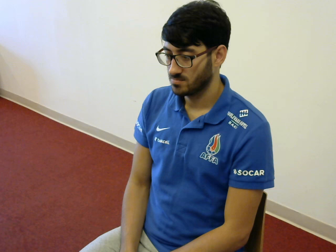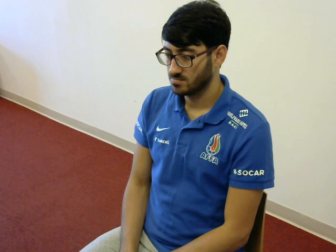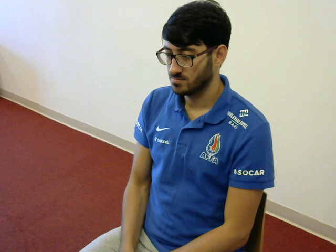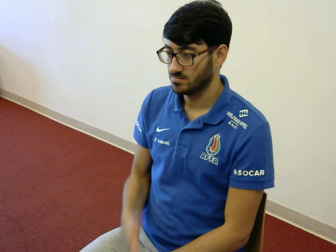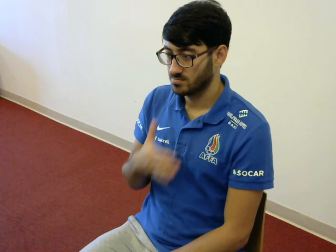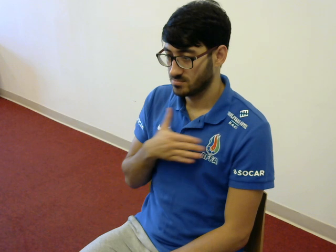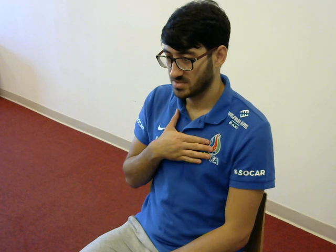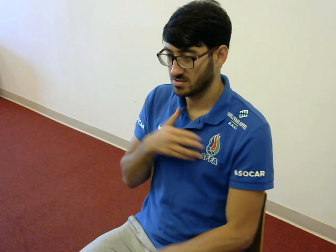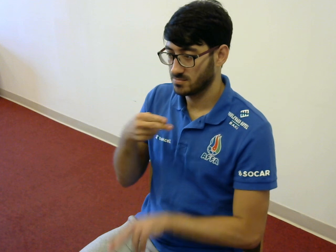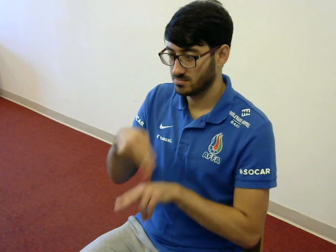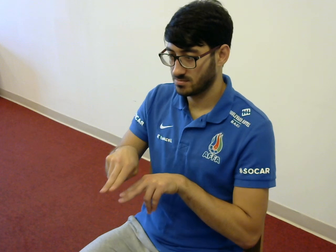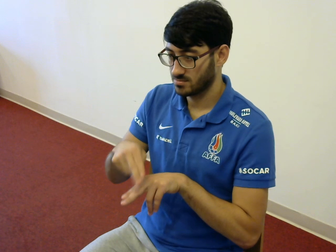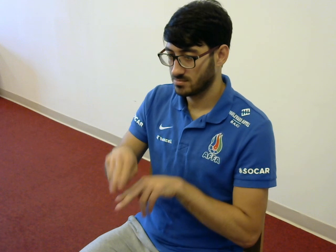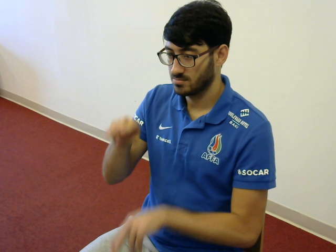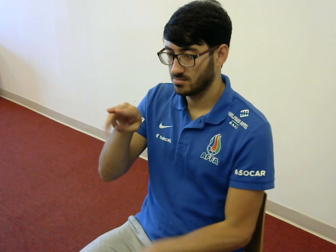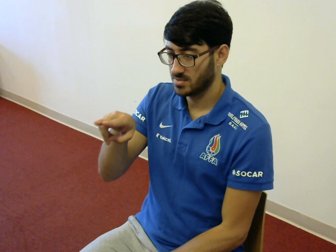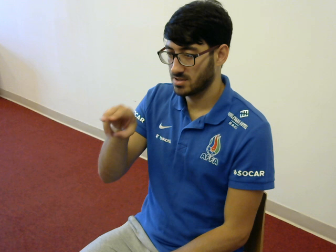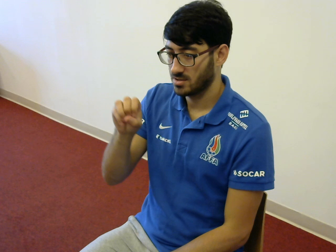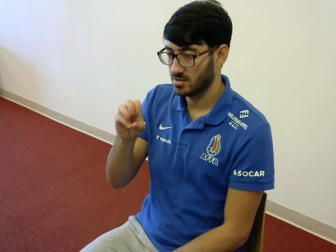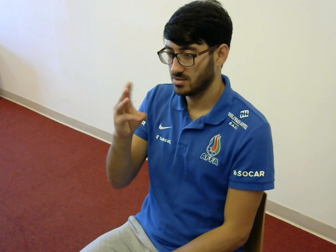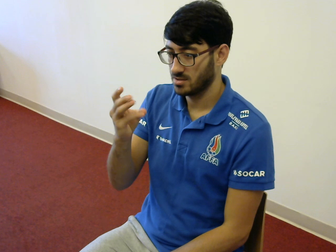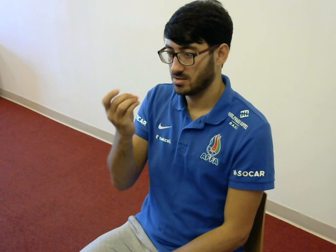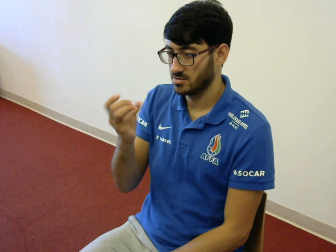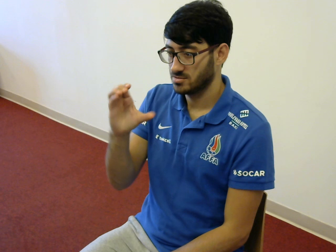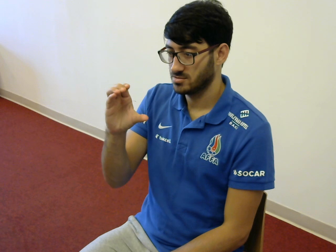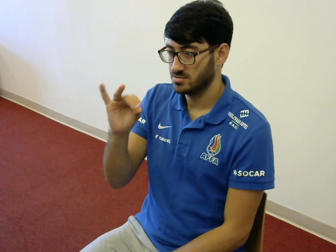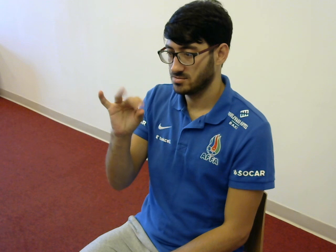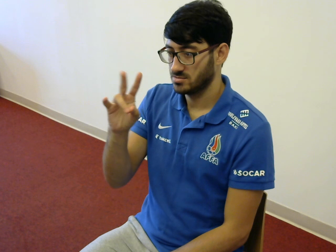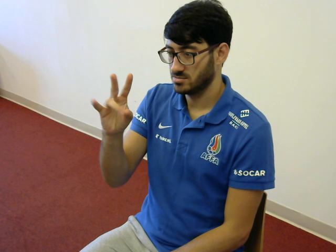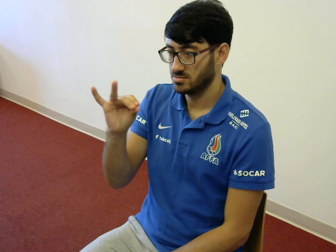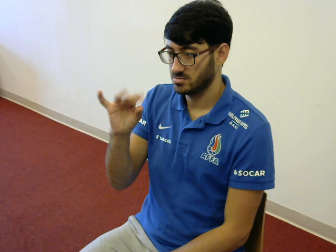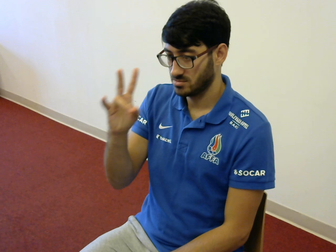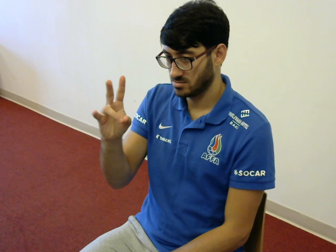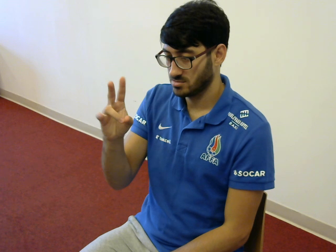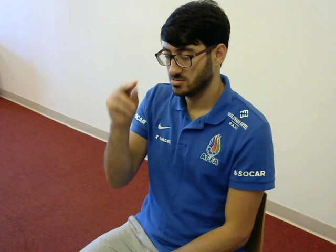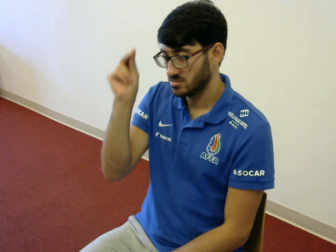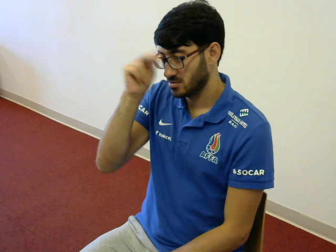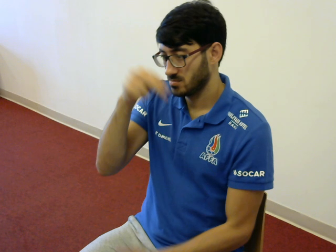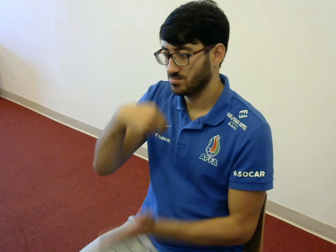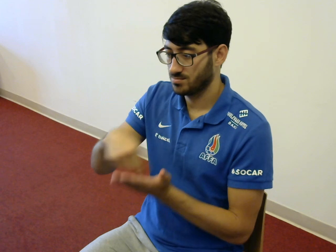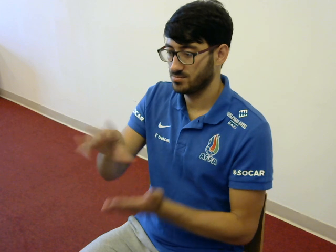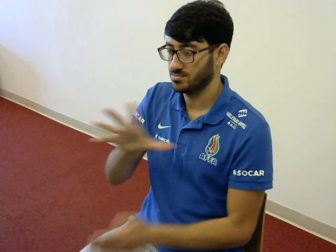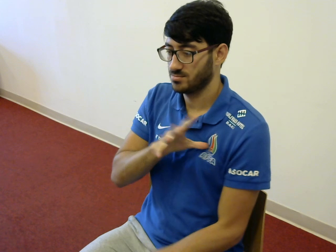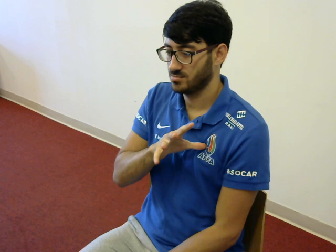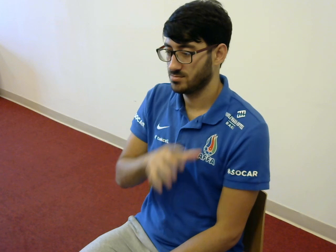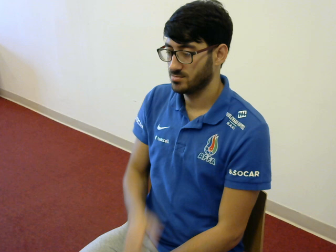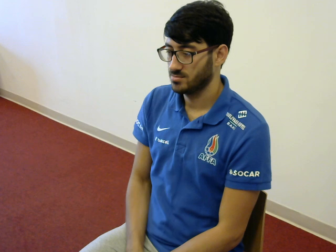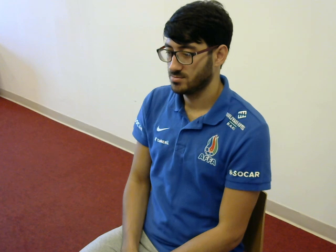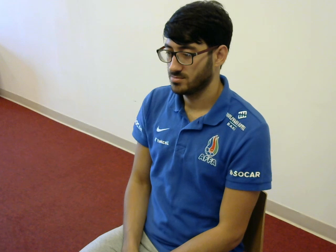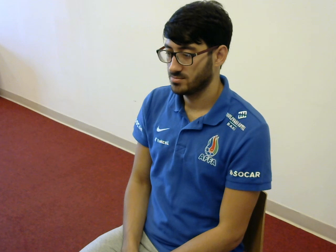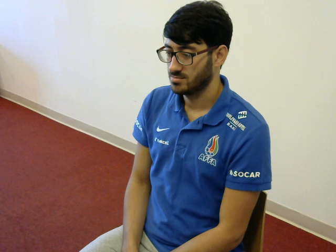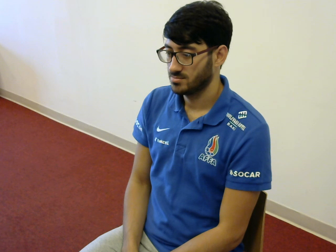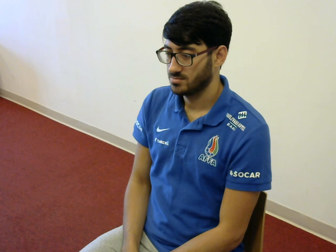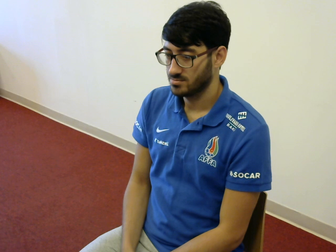Mən dülgər peşəsinin təhsilini almışam